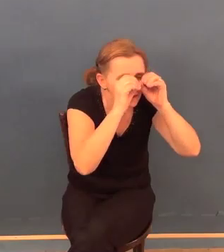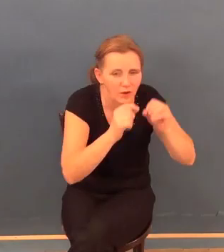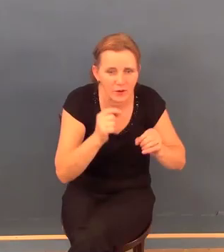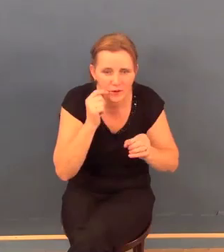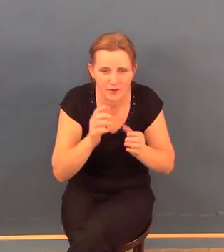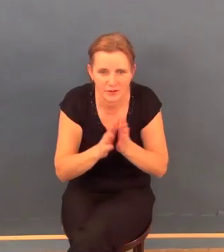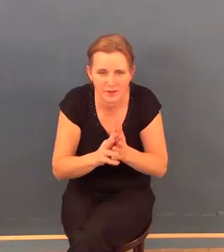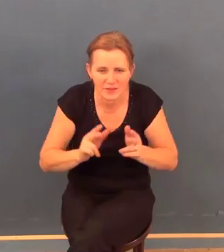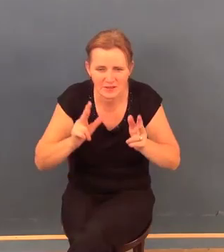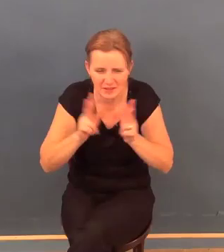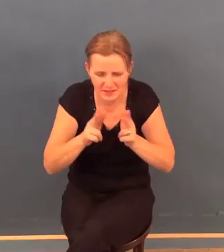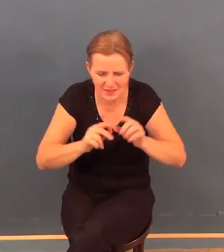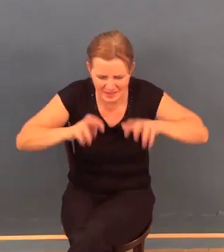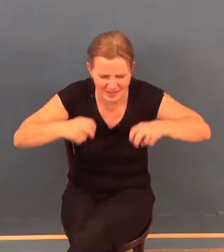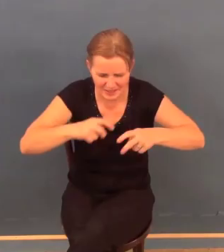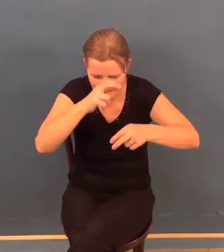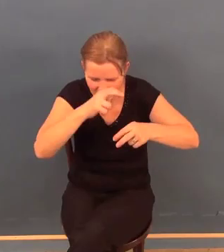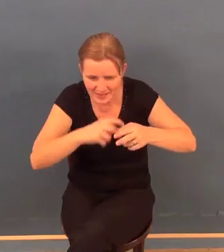Kot zaciera ręce i szybko zbiega na dół.